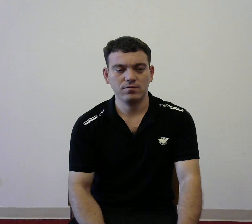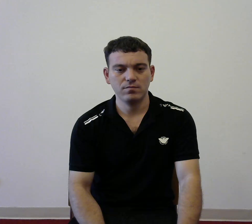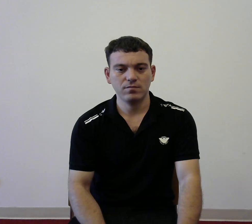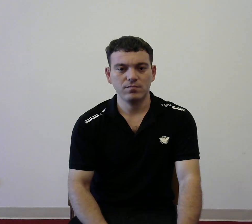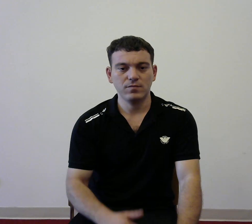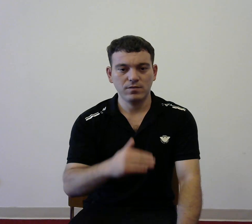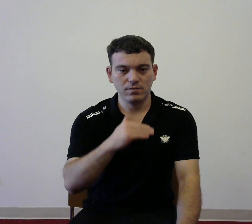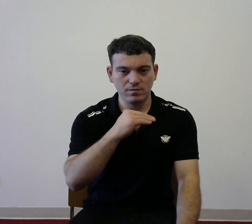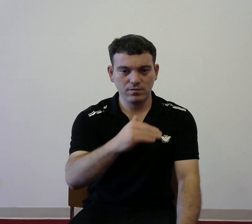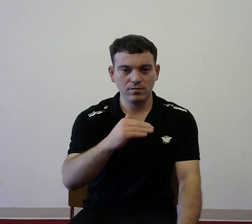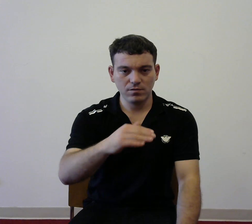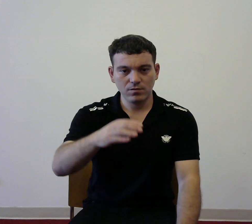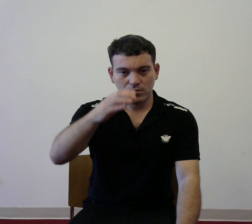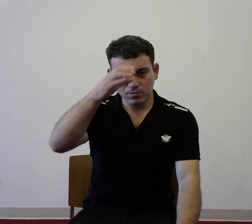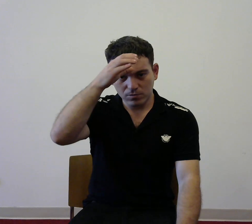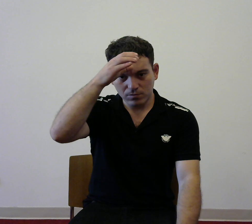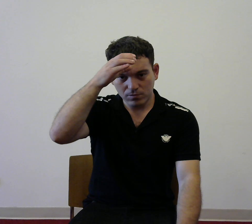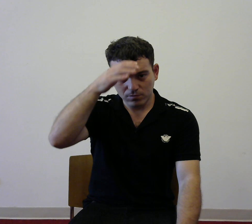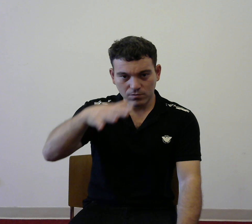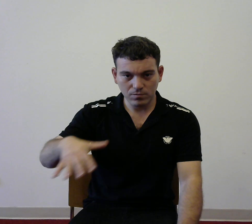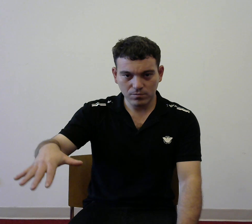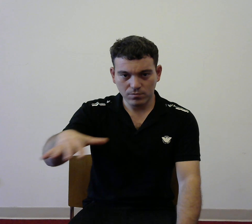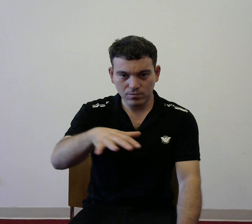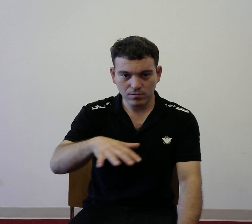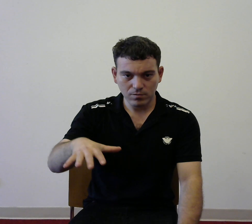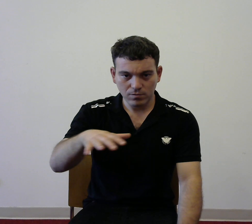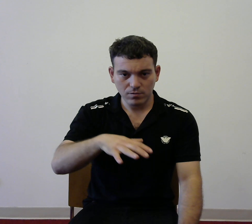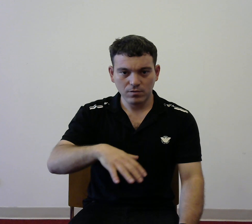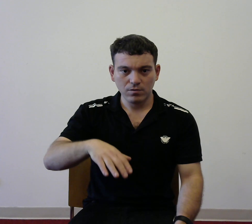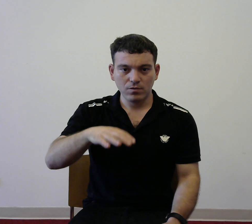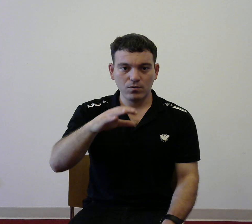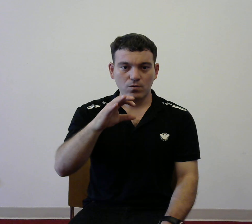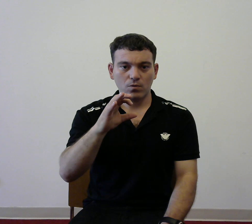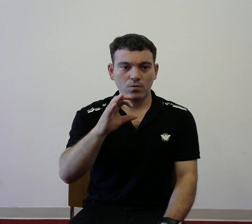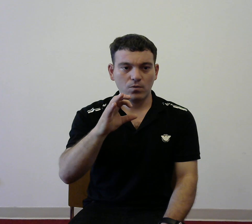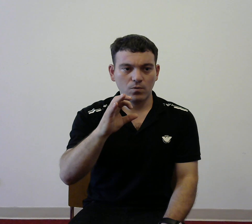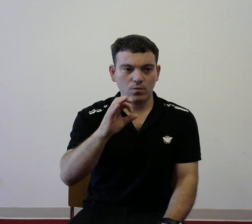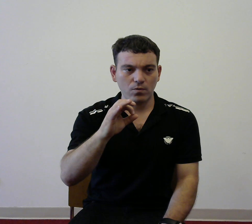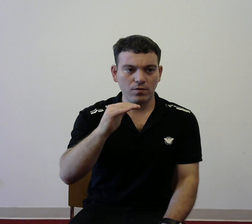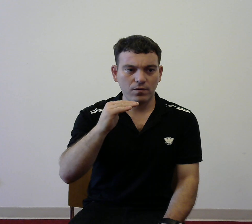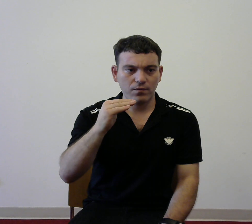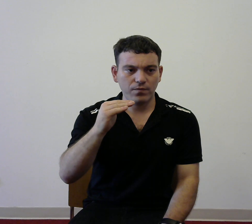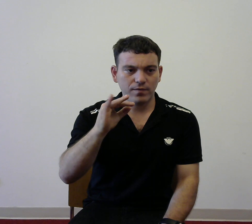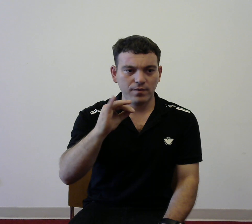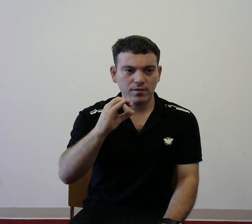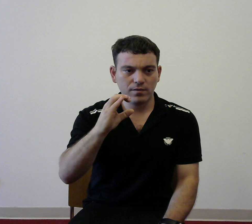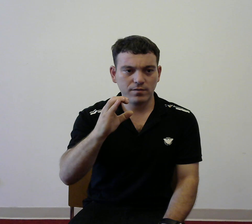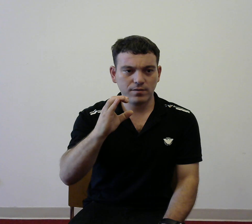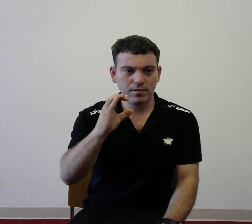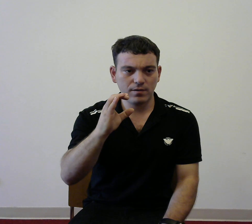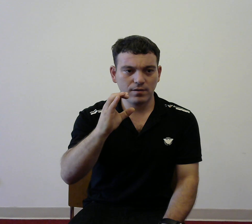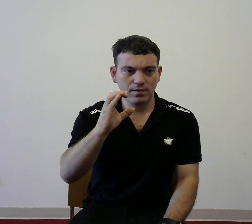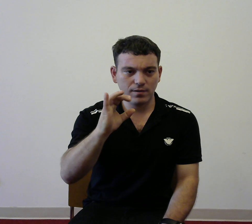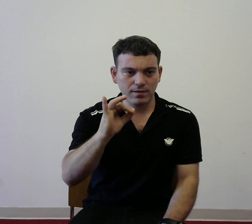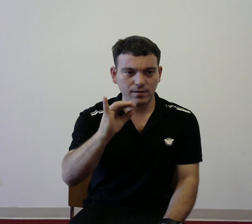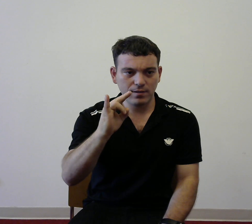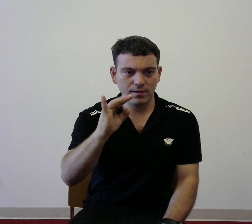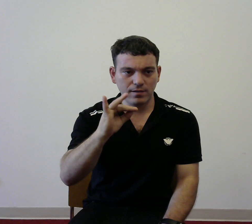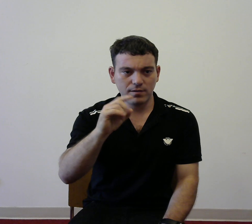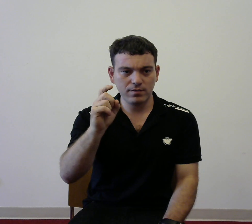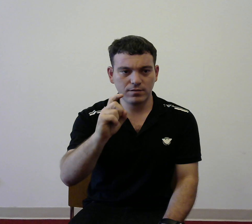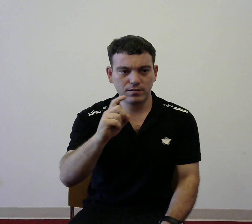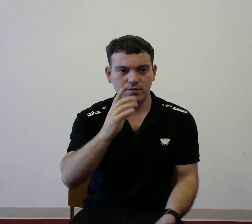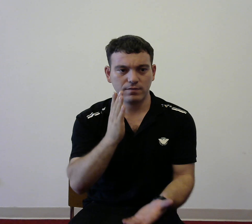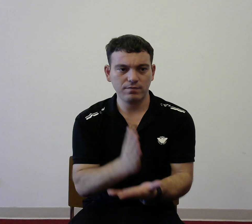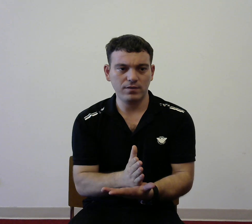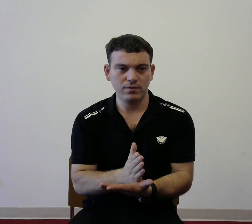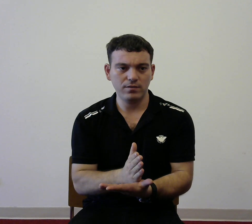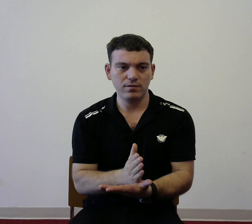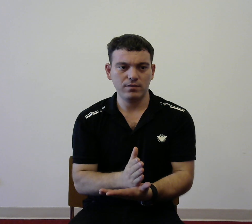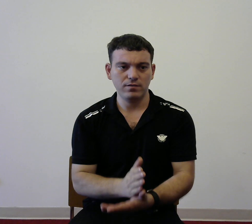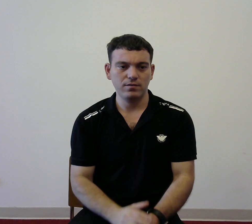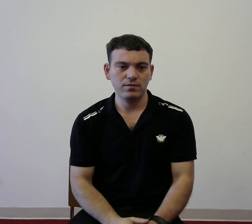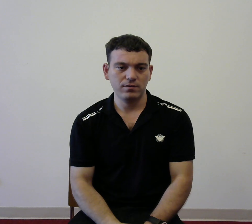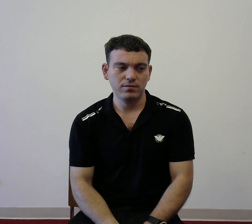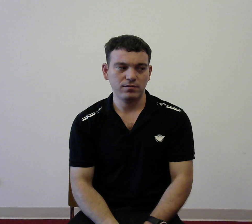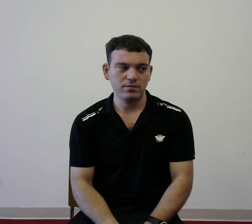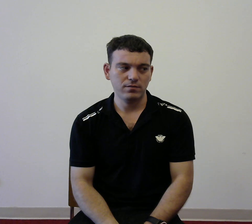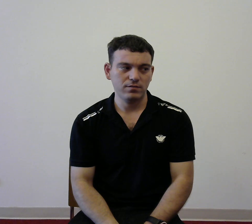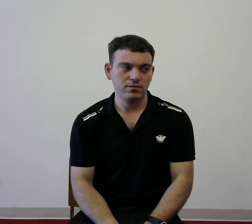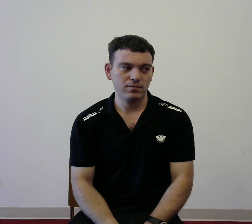Sizin Elmlər Akademiyası tərəfdə ofisiniz varmı?